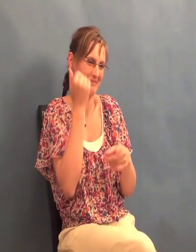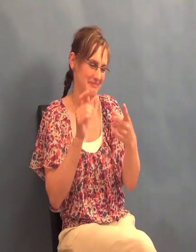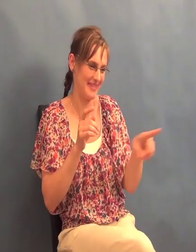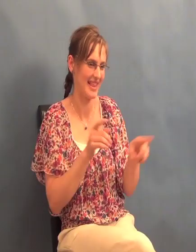Kot...